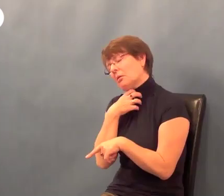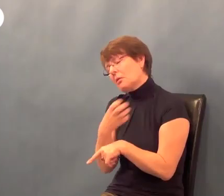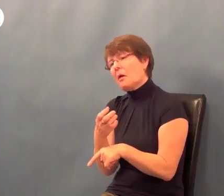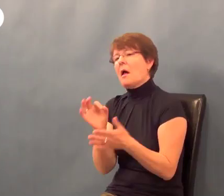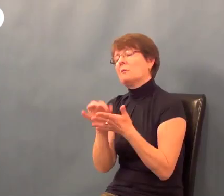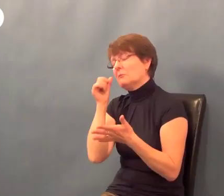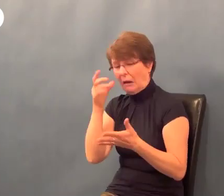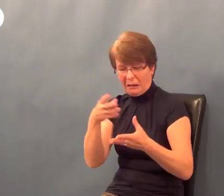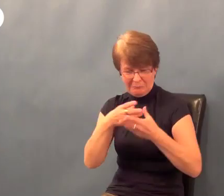Akurat obudził się i zauważył, że żaba zniknęła.